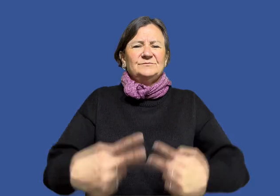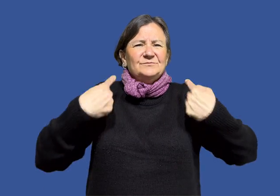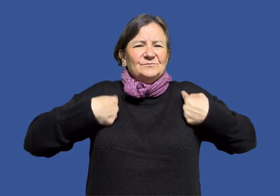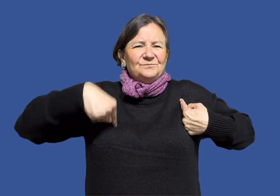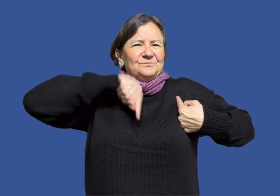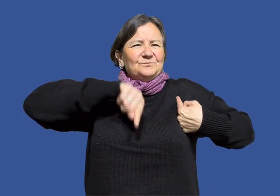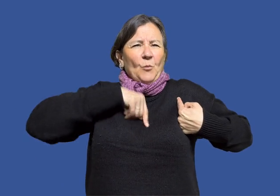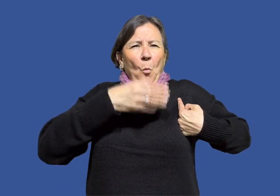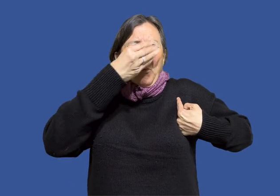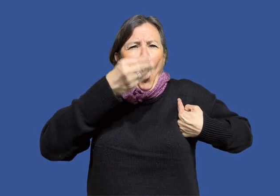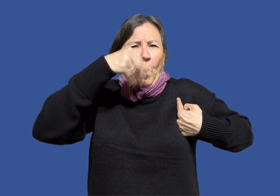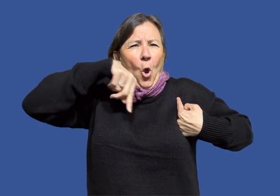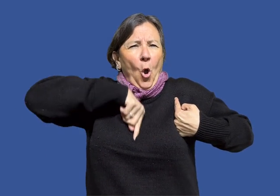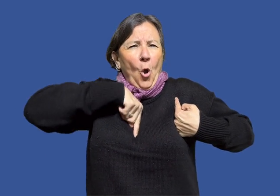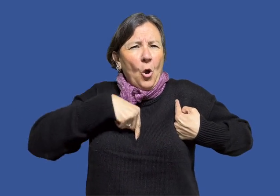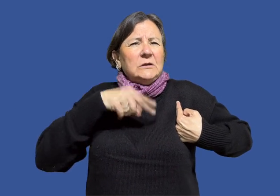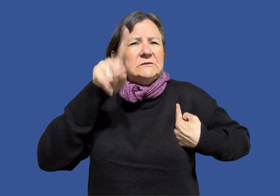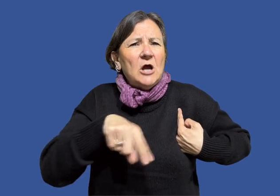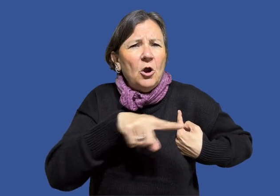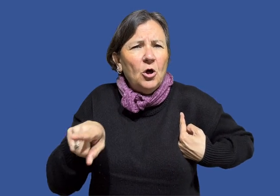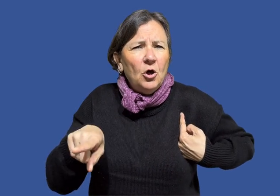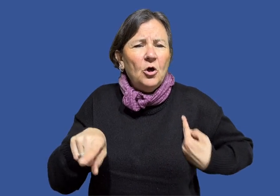Tens mucositat al pit?